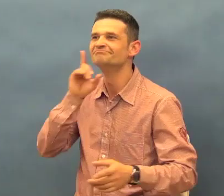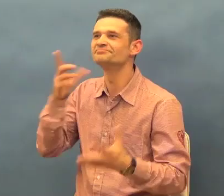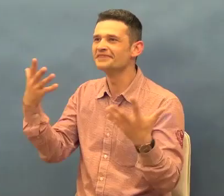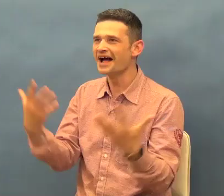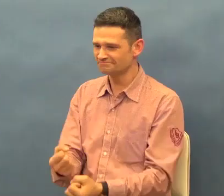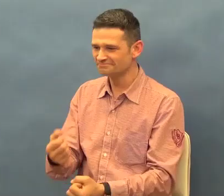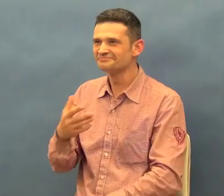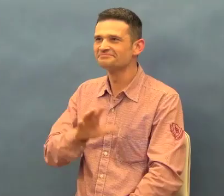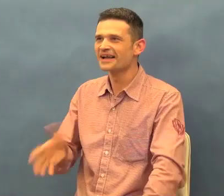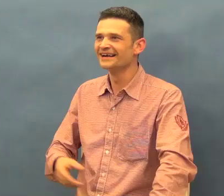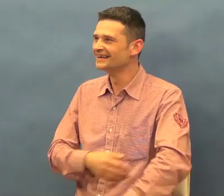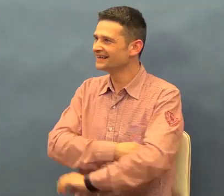To prawda, a monitor zgasł i nie ma nic.